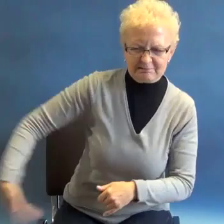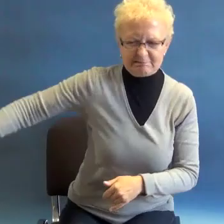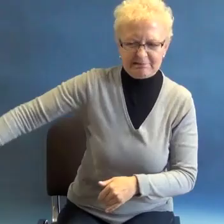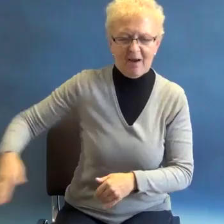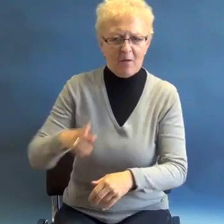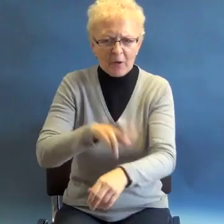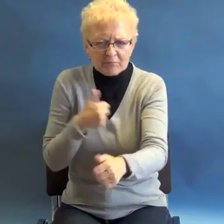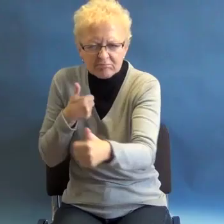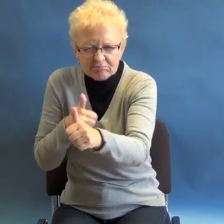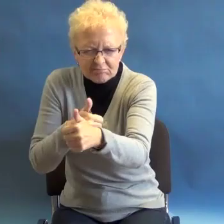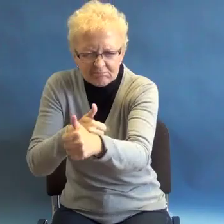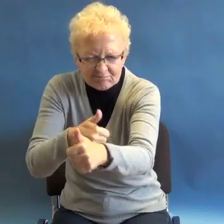Policjant idzie za nimi.